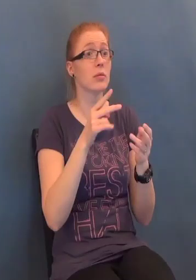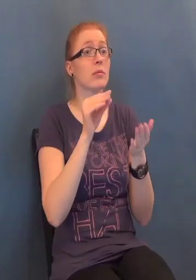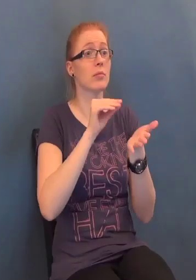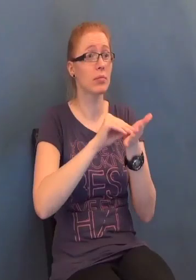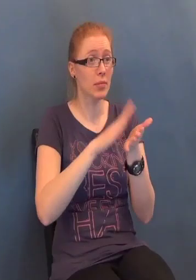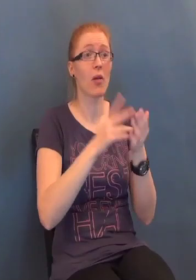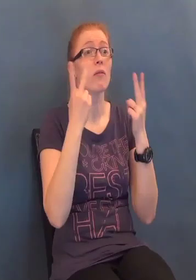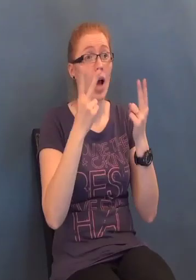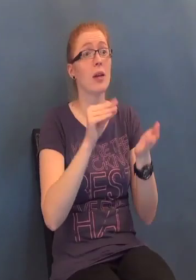Ważne , żeby zapisać ten termin.